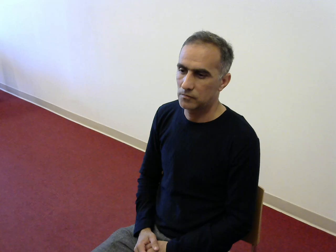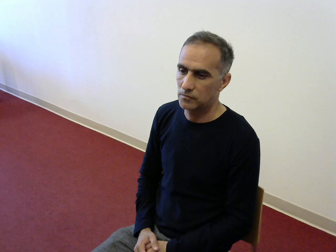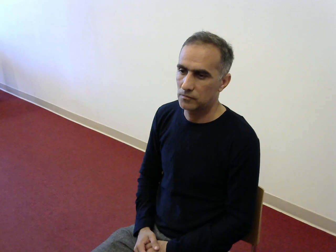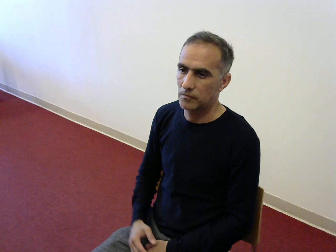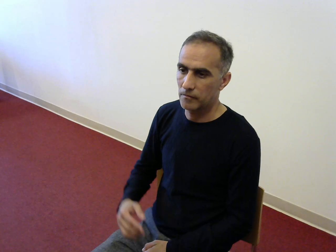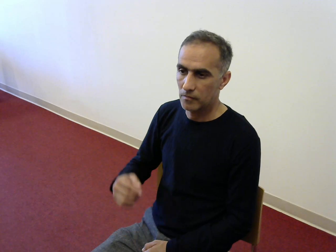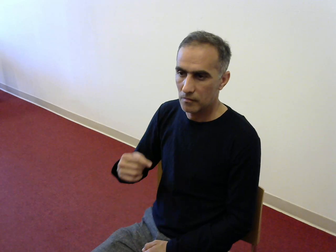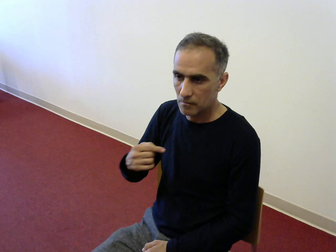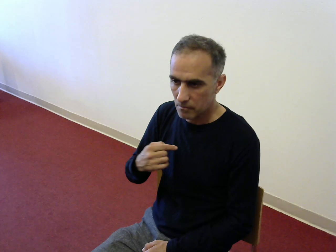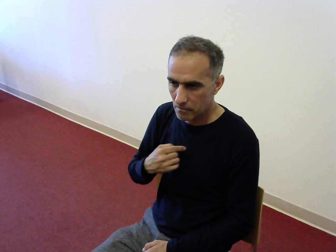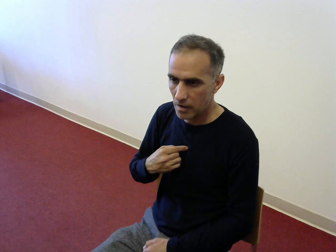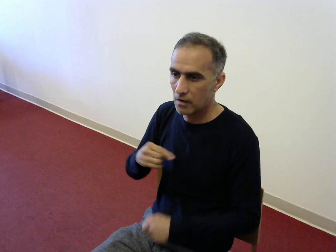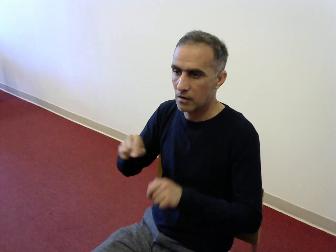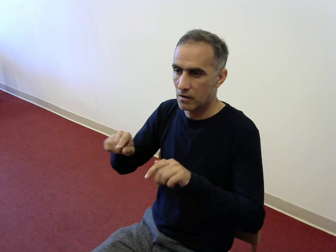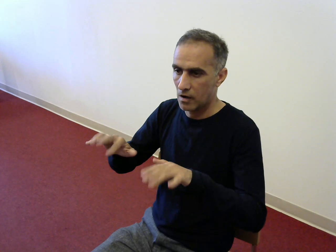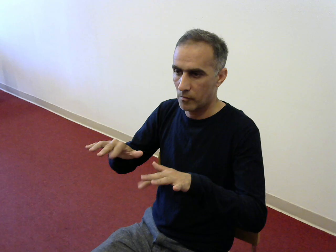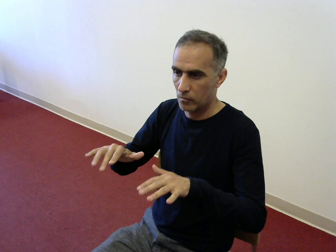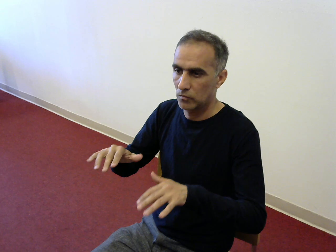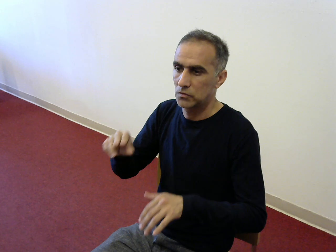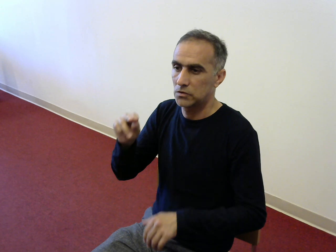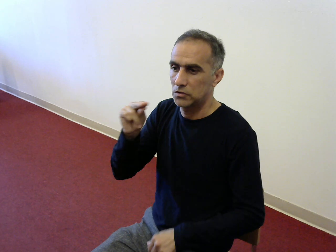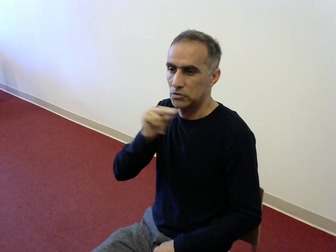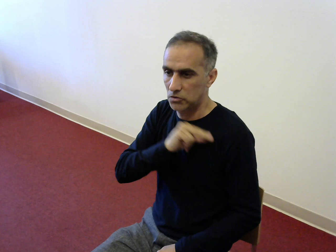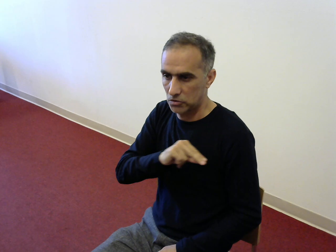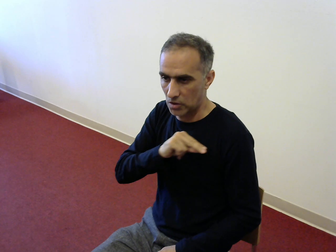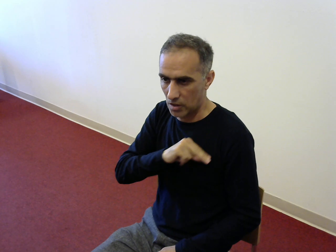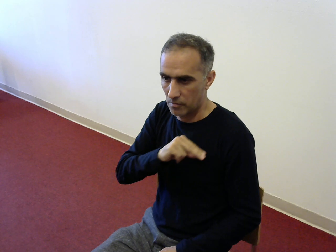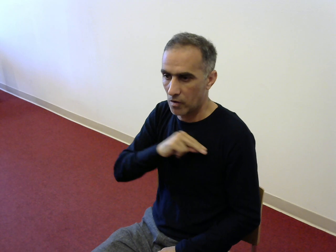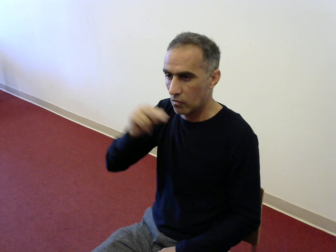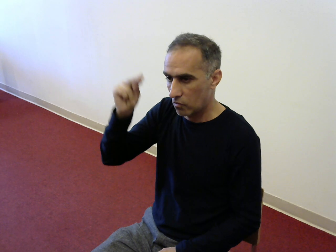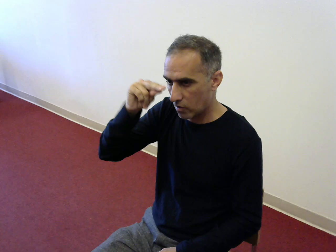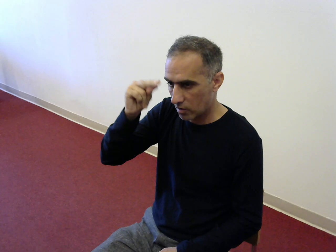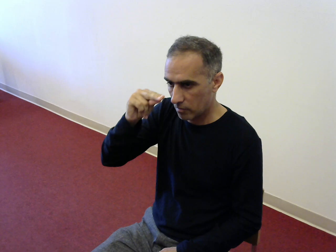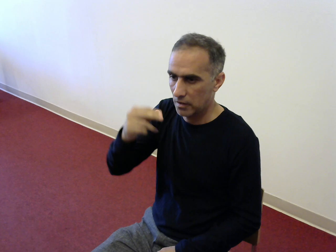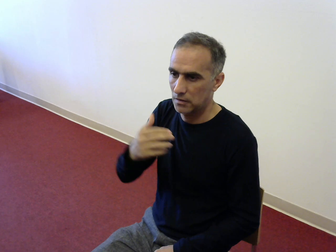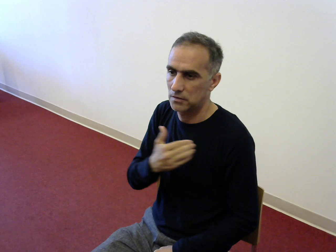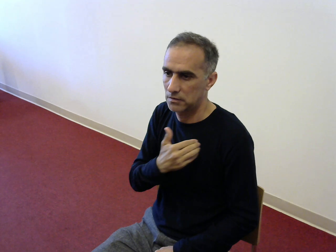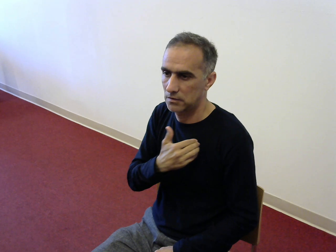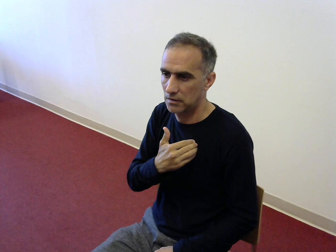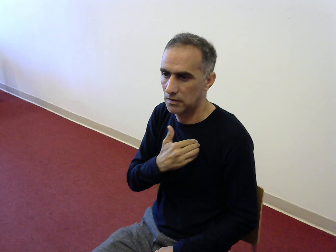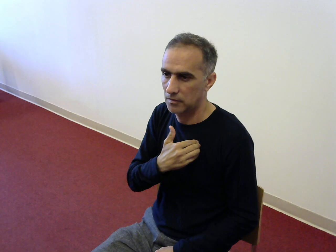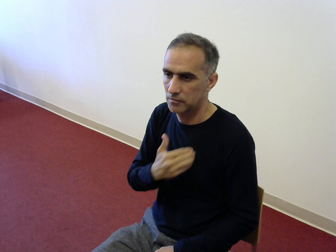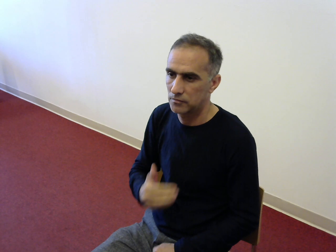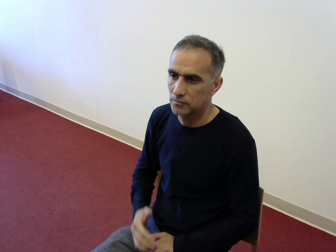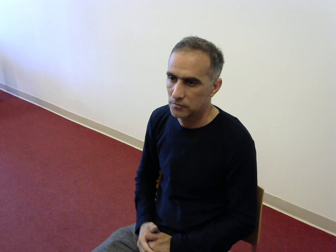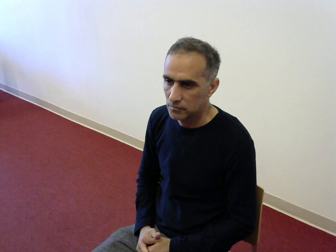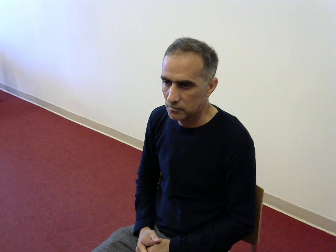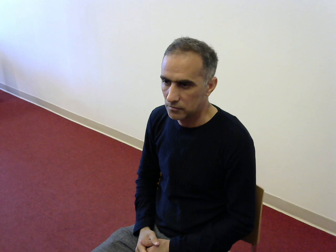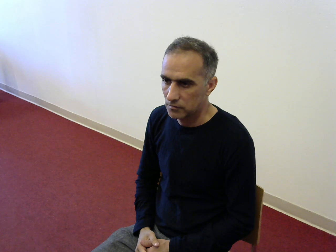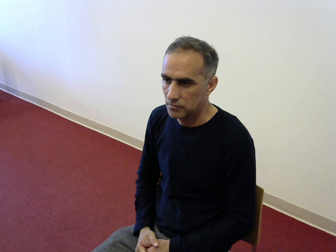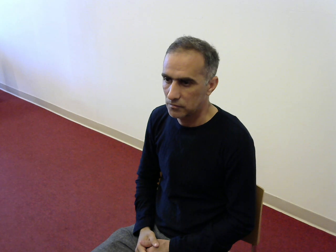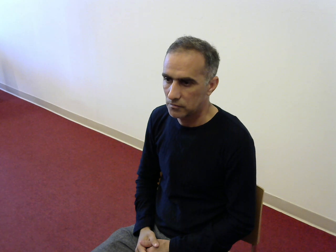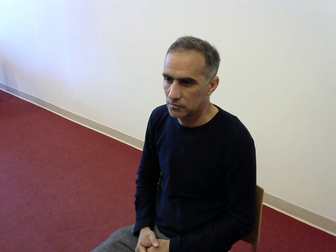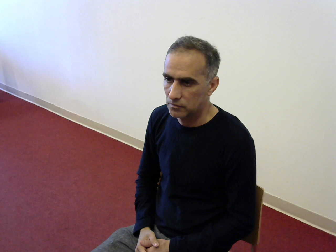Mən kompüterdə işləməyi öyrənmək istəyirəm